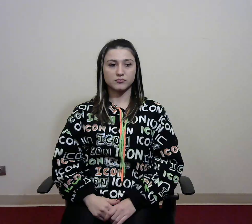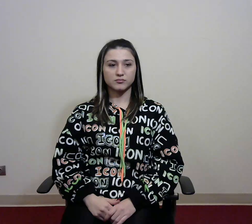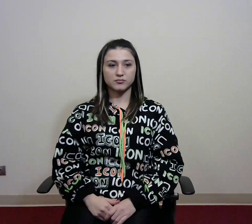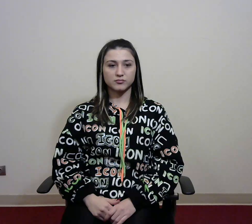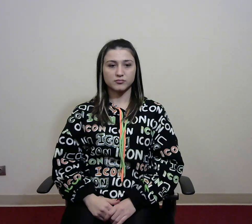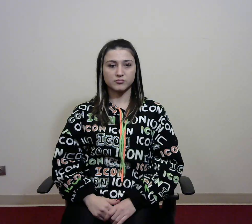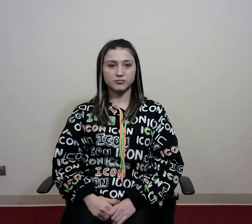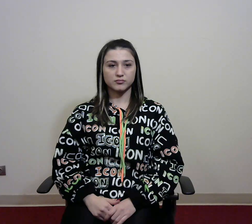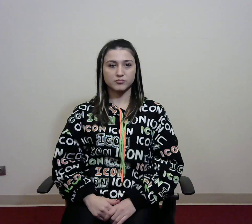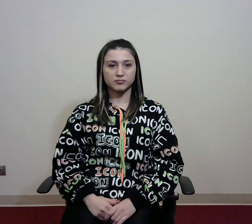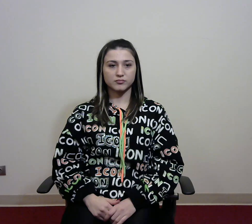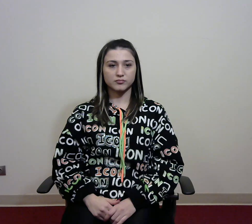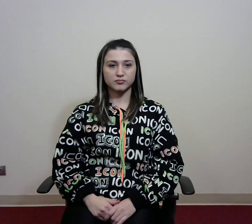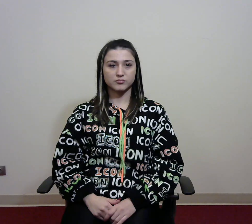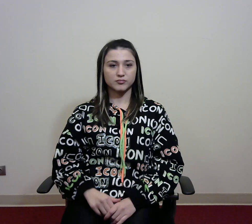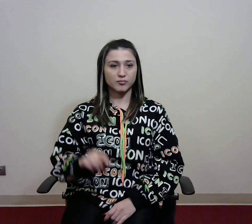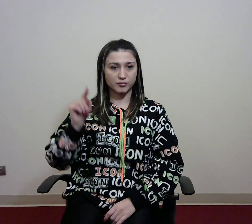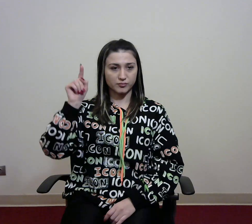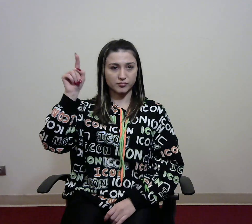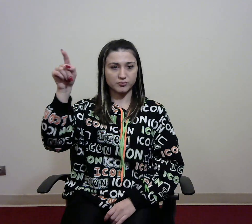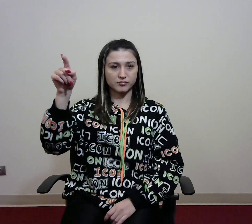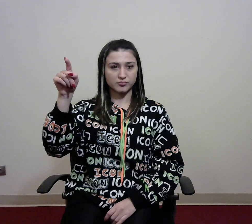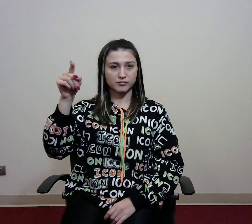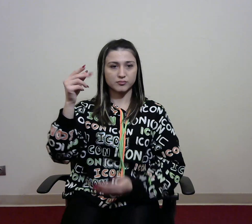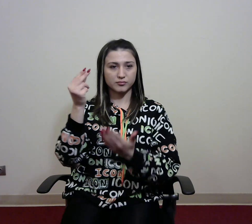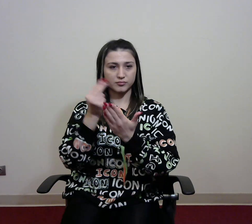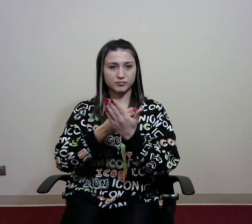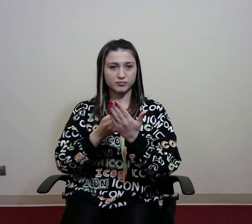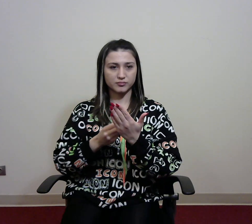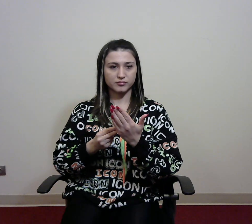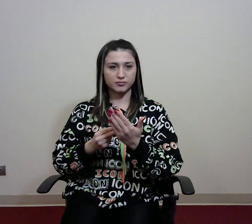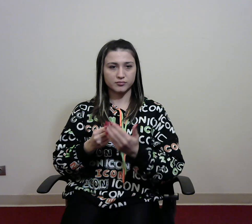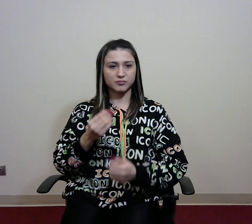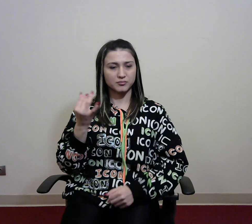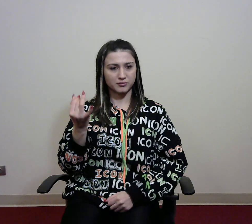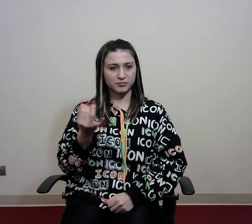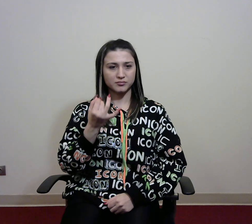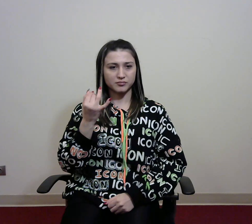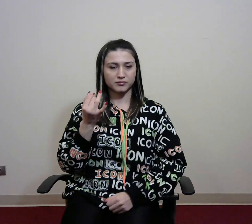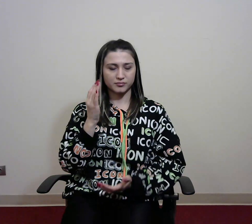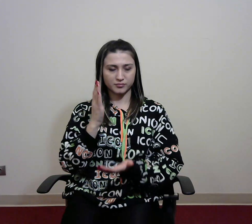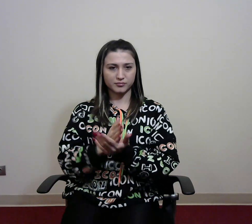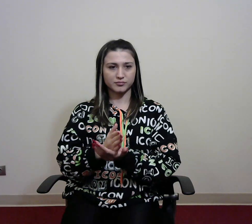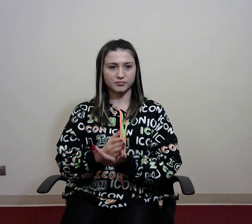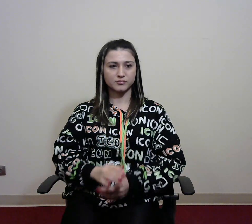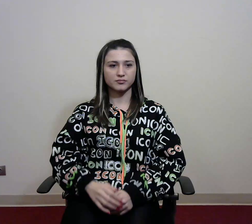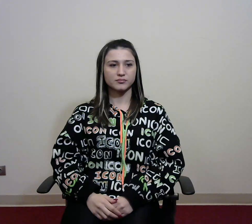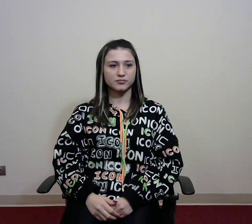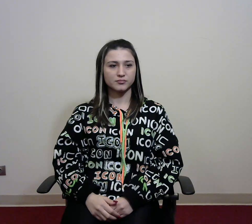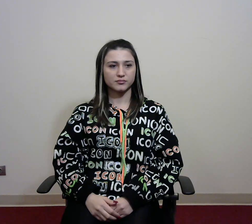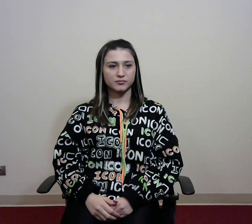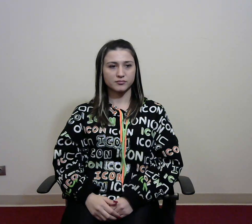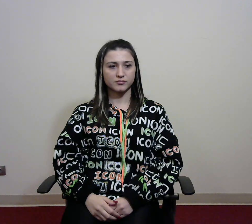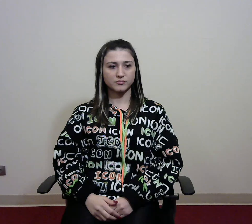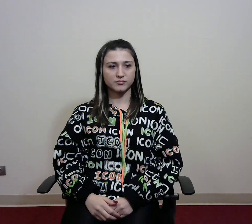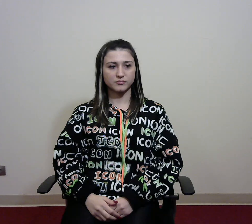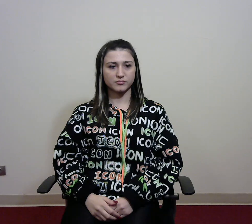Onun rəsmə marağı var